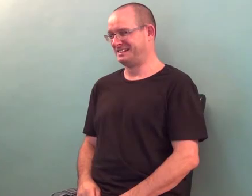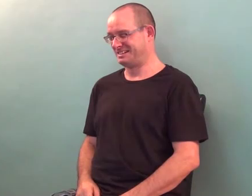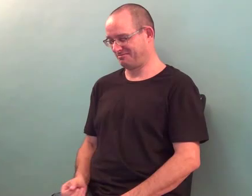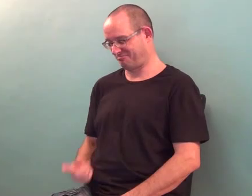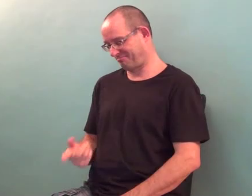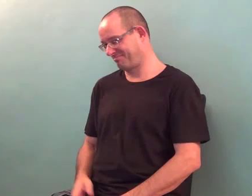Dziwne.